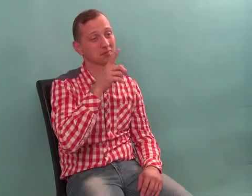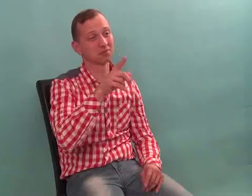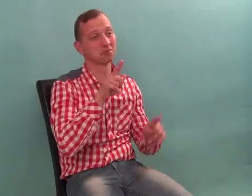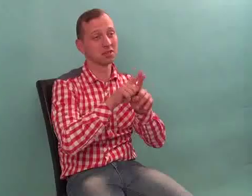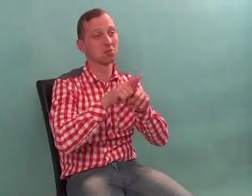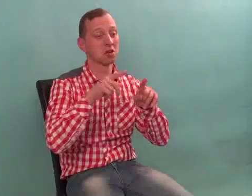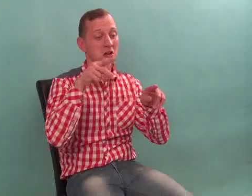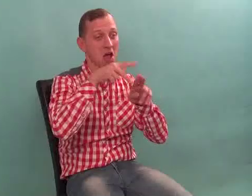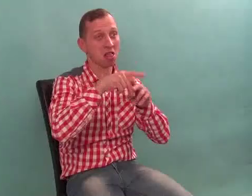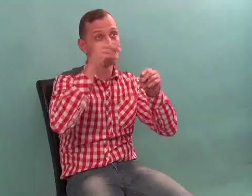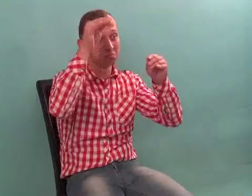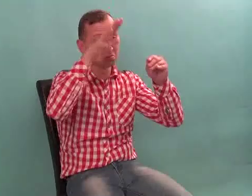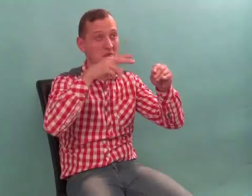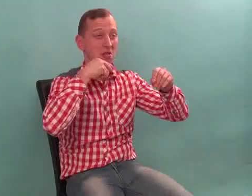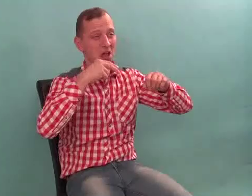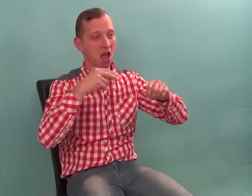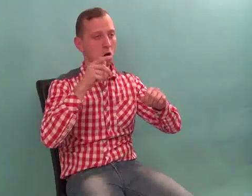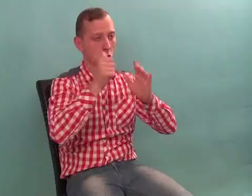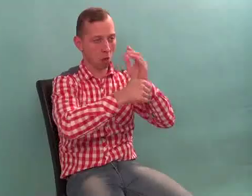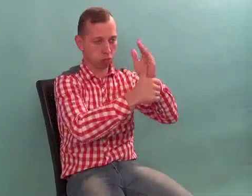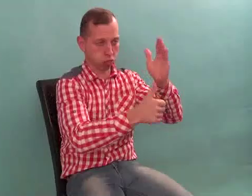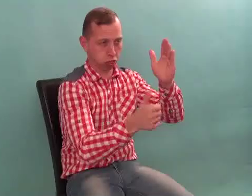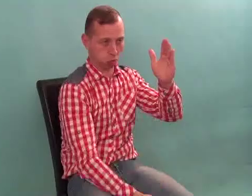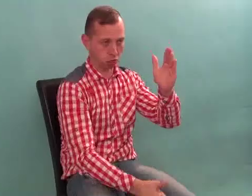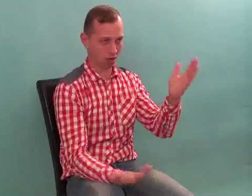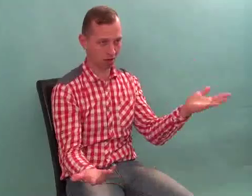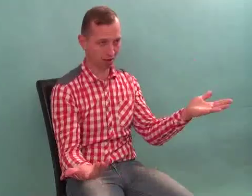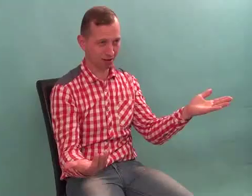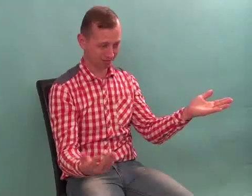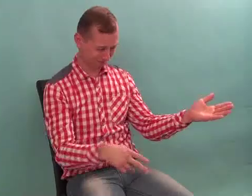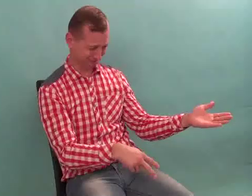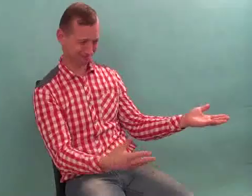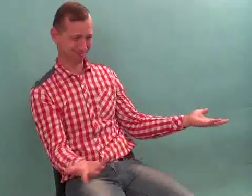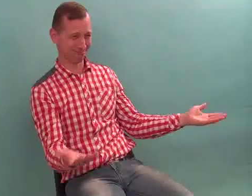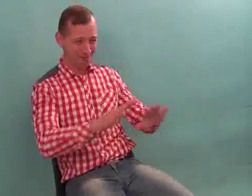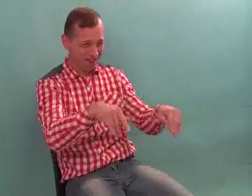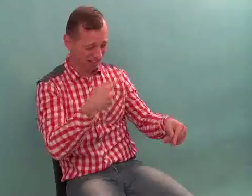Tak samo, jeśli koń był w wodzie i zrobi kupę, to woda będzie śmierdzieć.